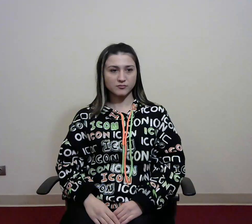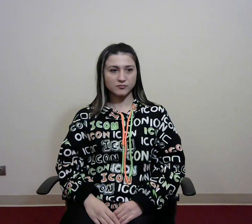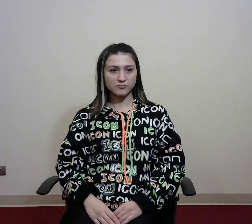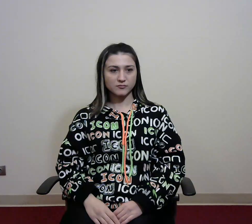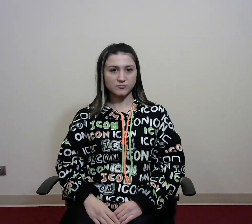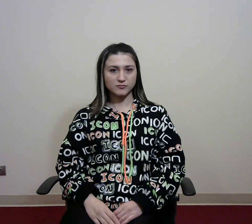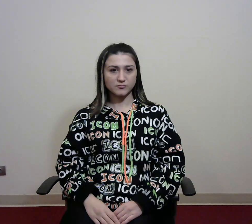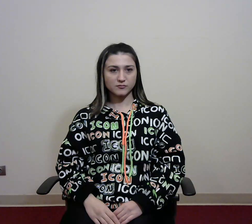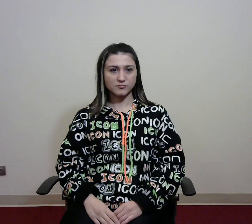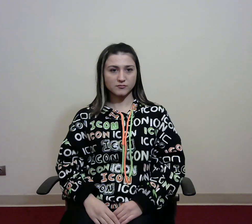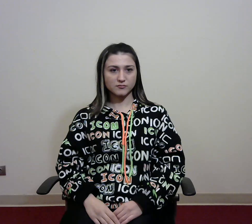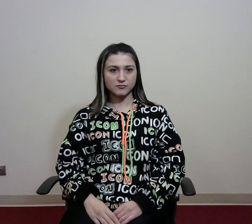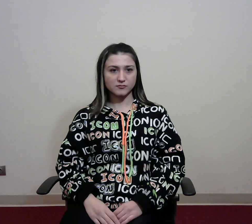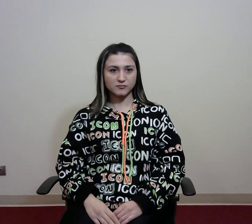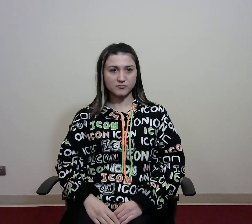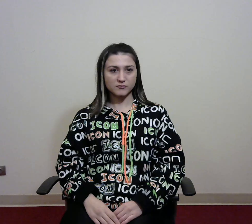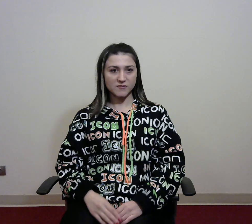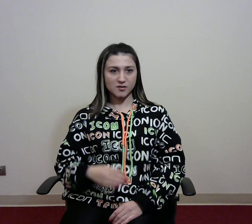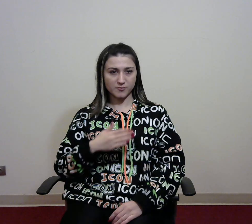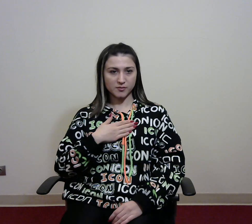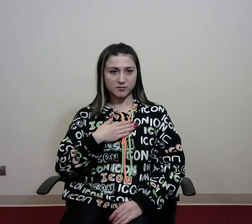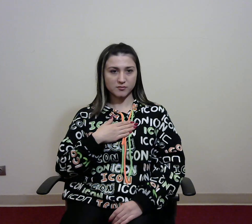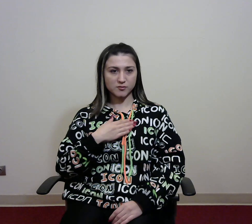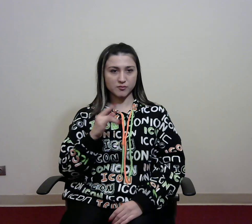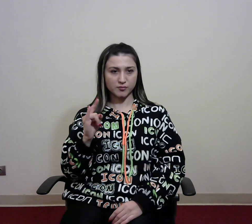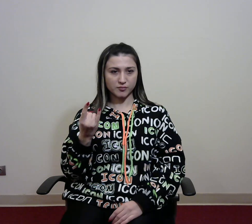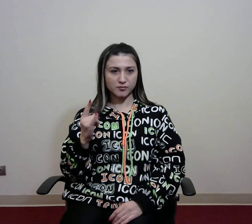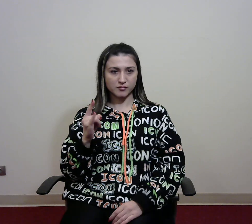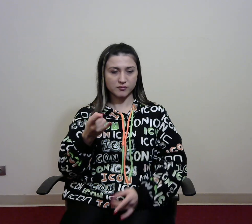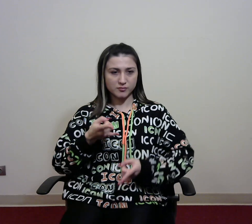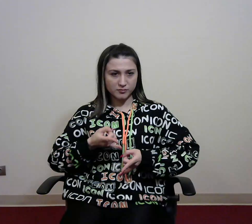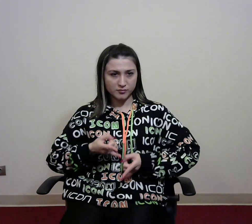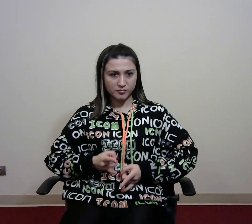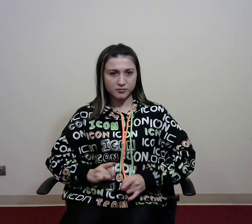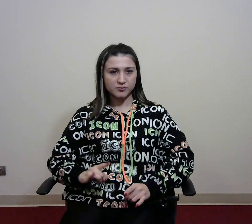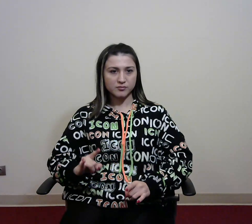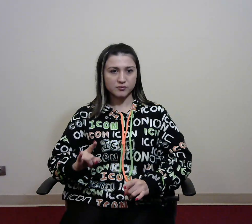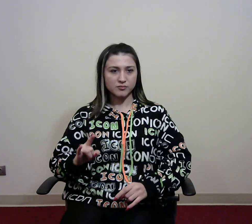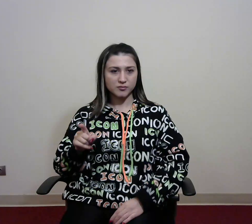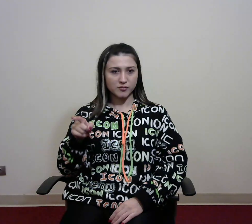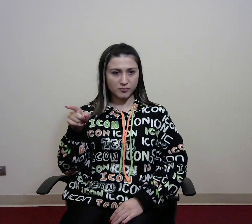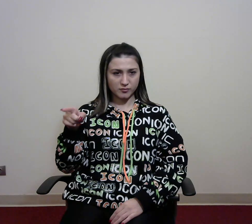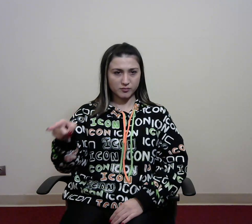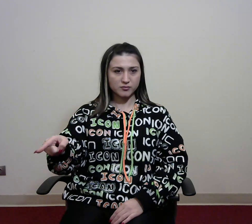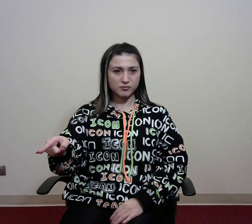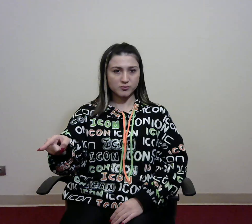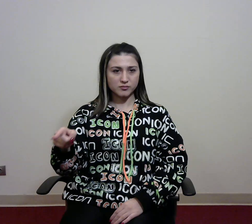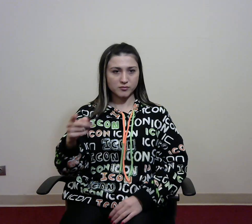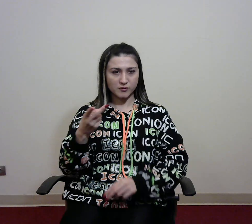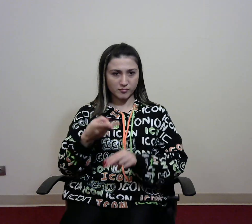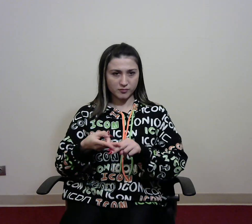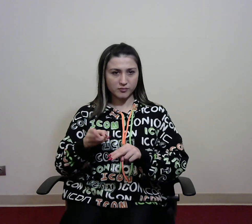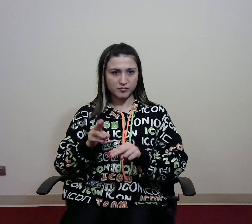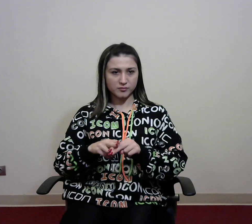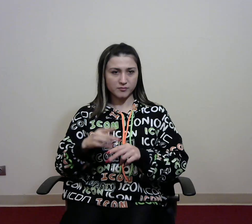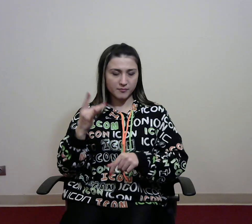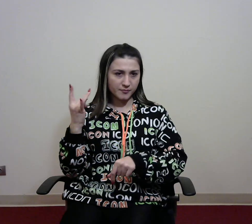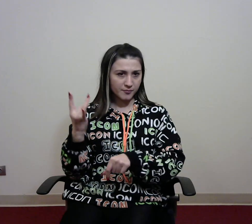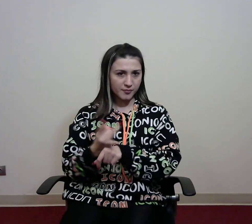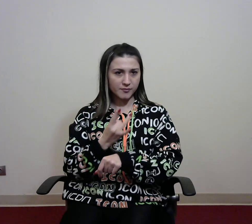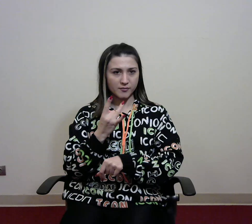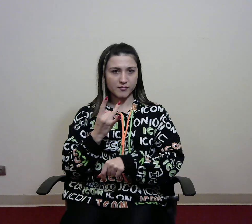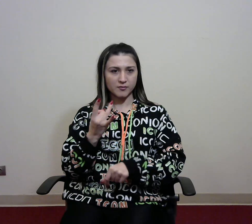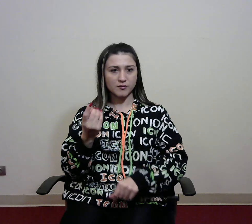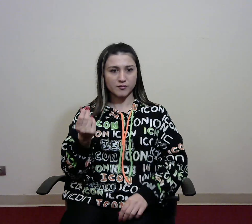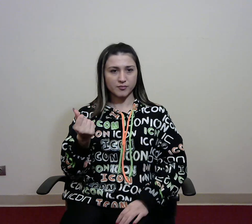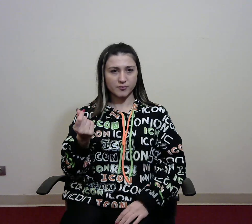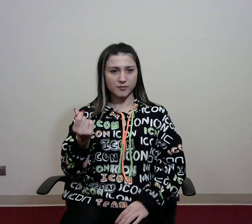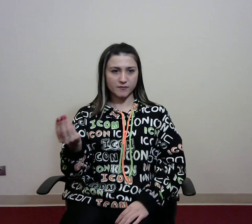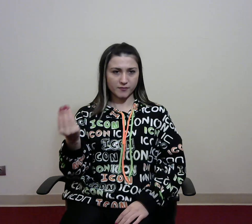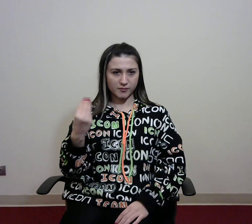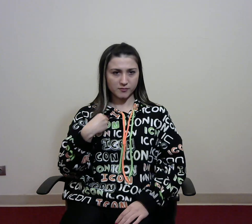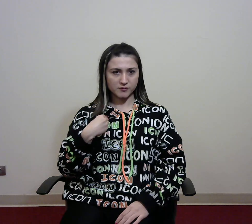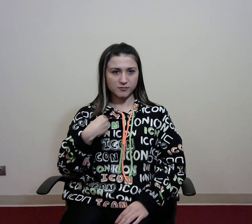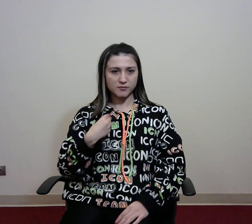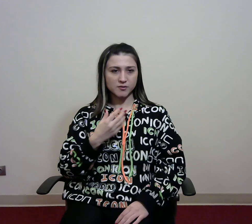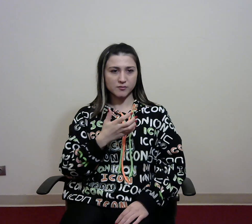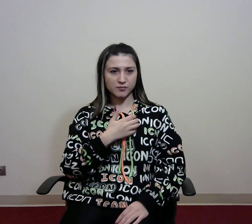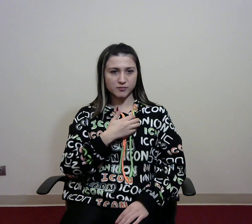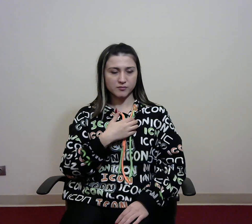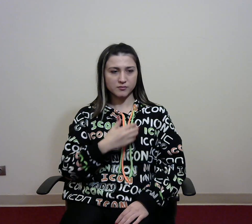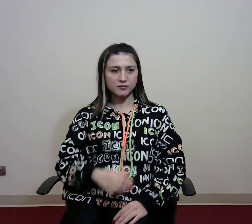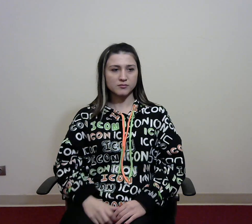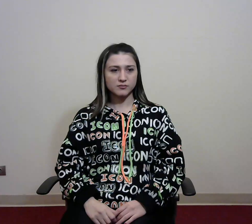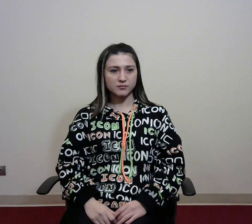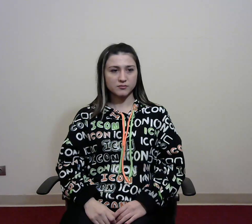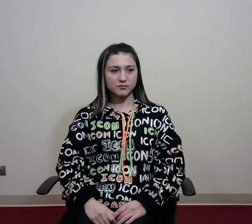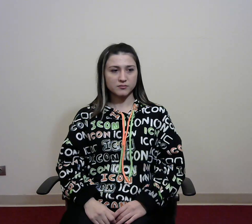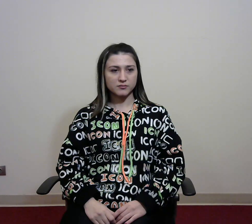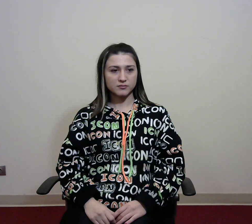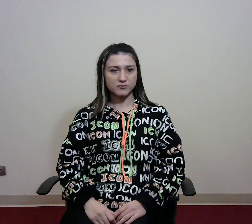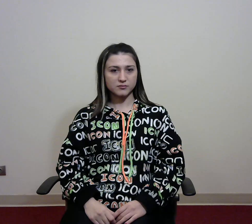Mənim uşağım anadan olub, ona görə birdəfəlik müavinət almaq istəyirəm